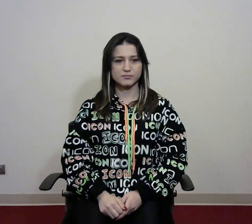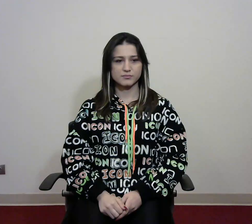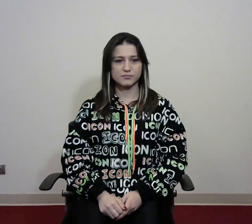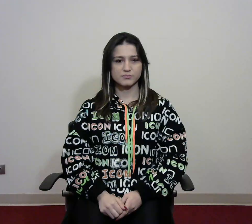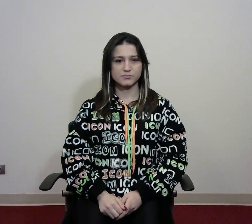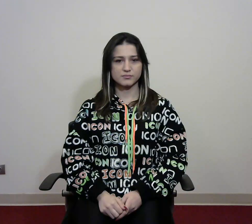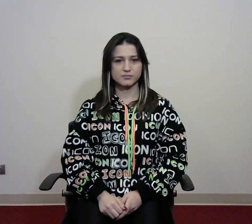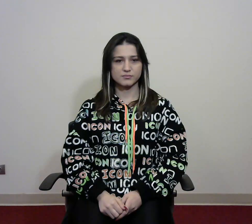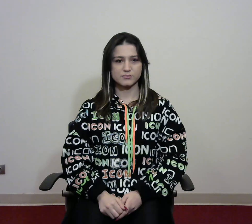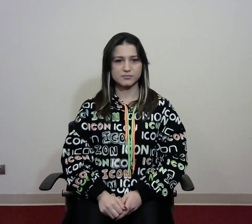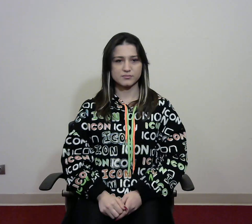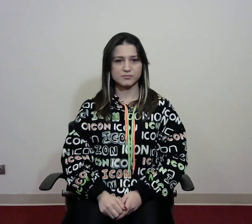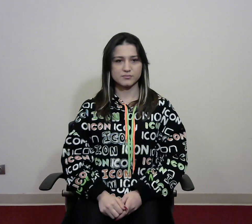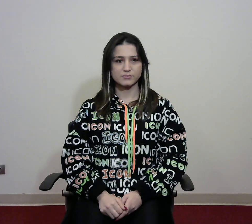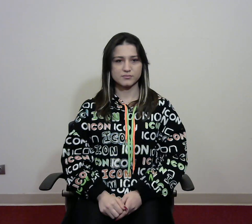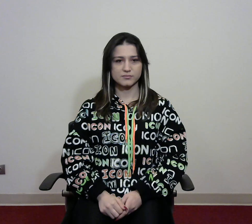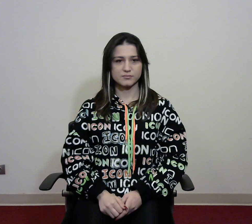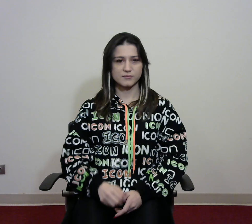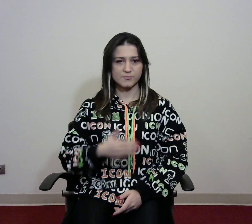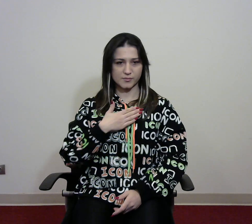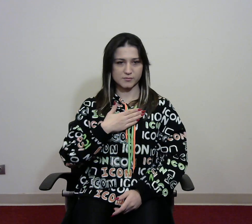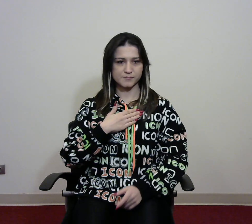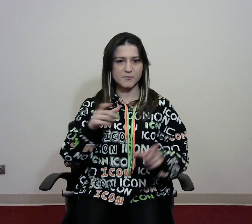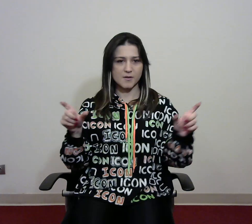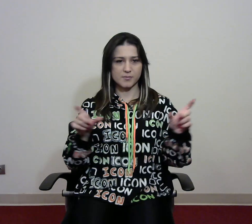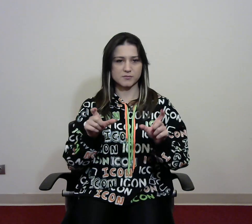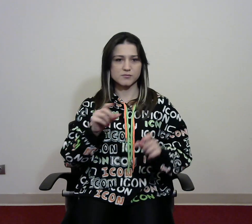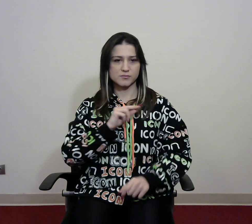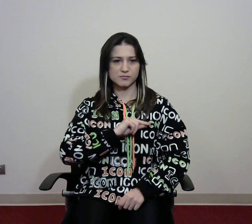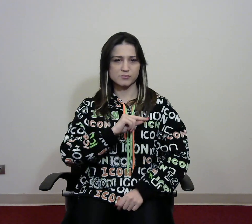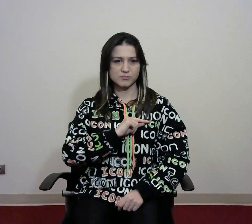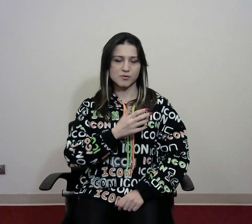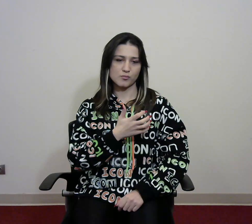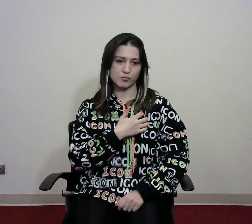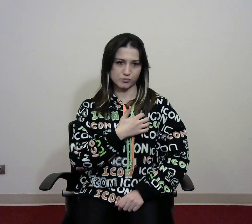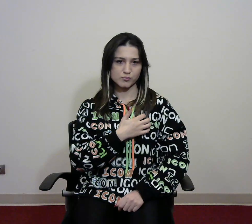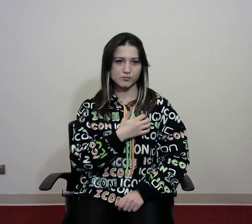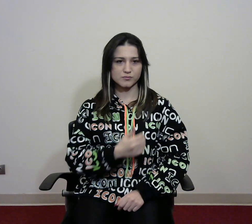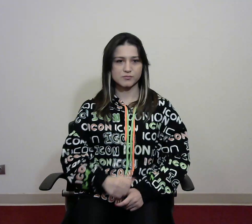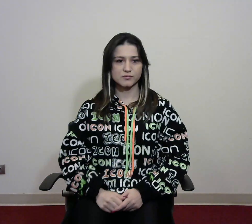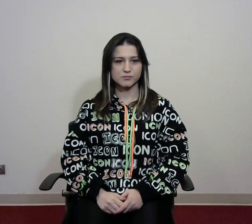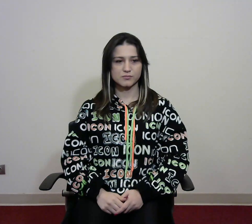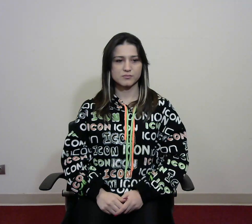Mən marketdə işləmək istəyirəm